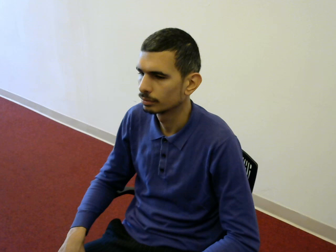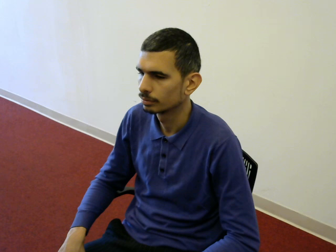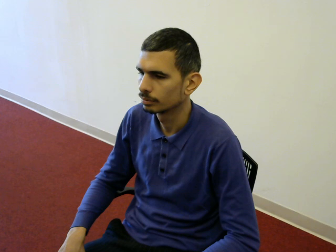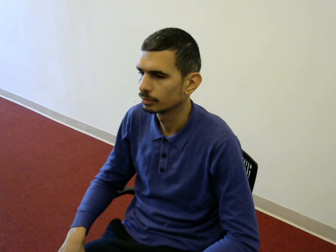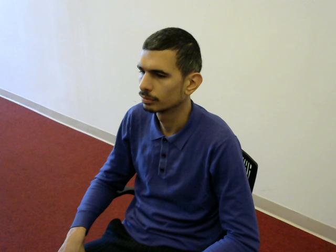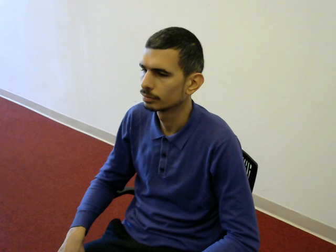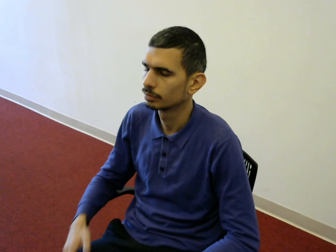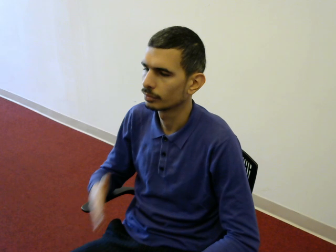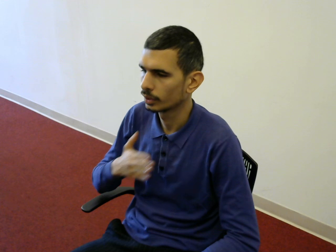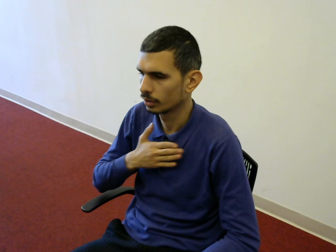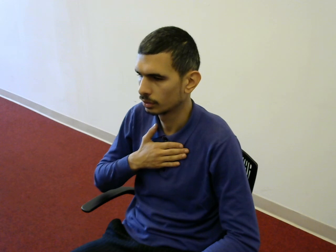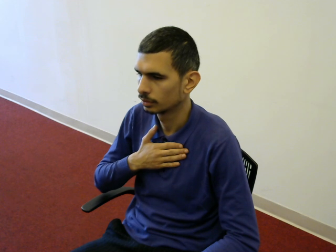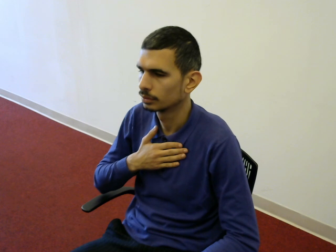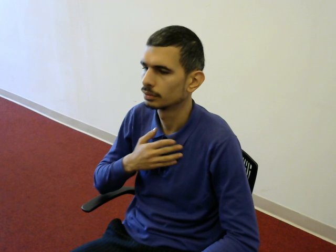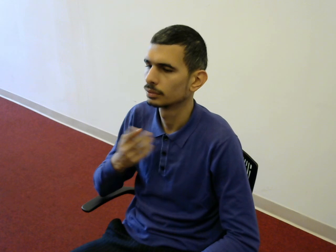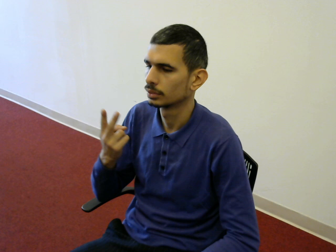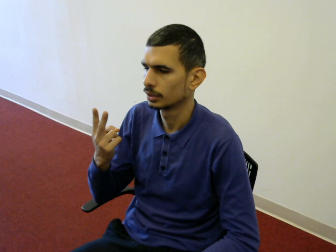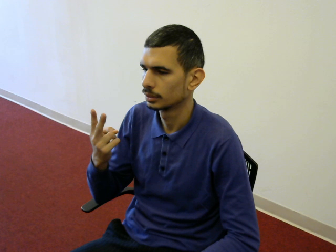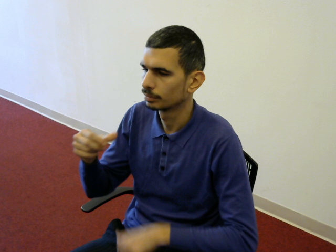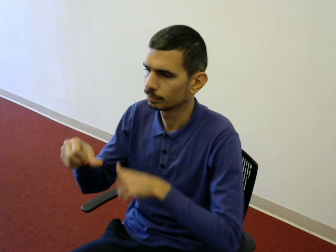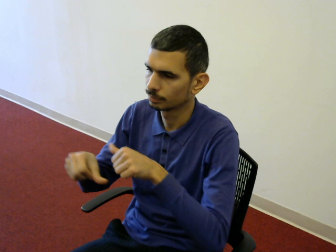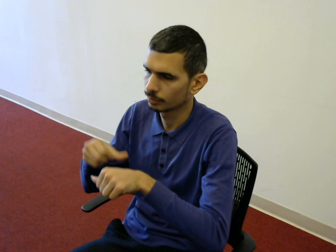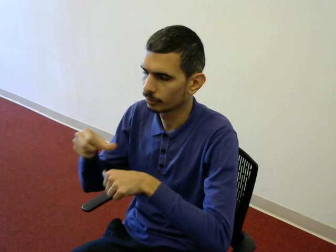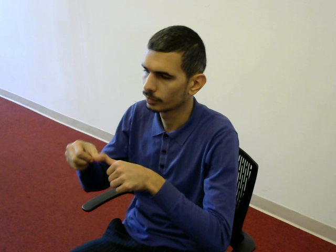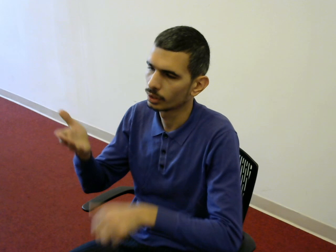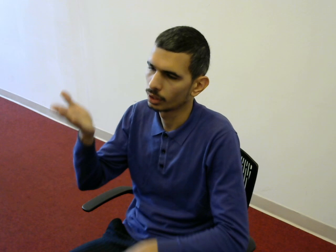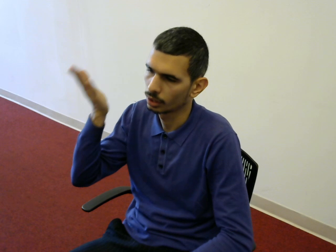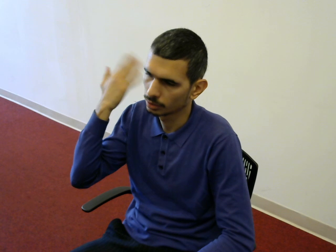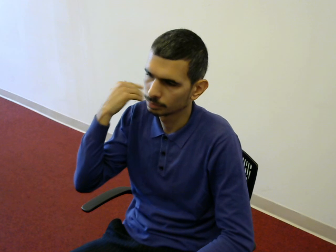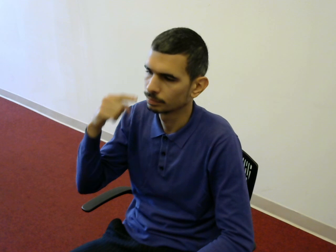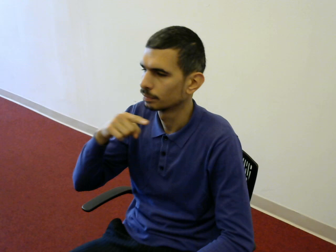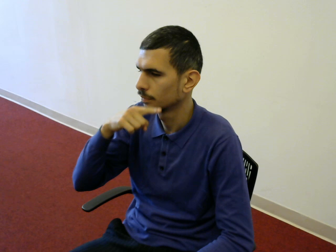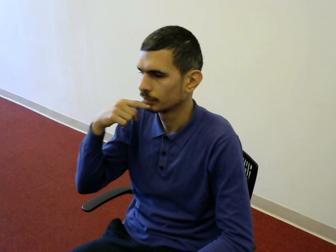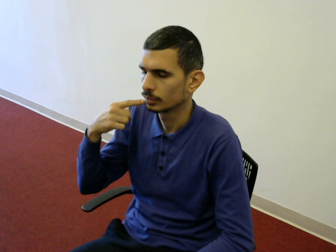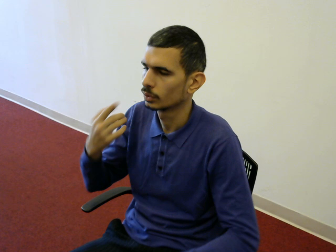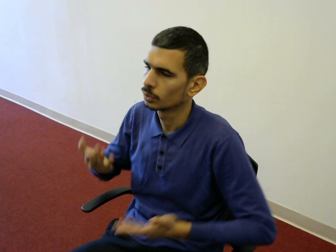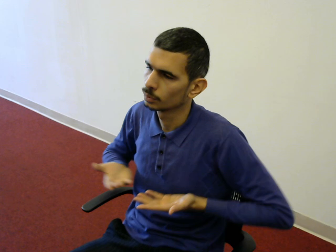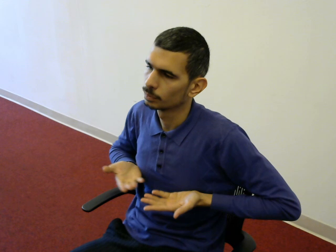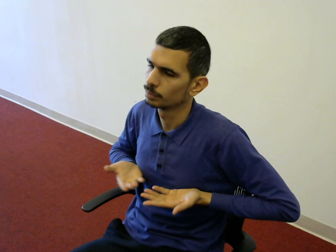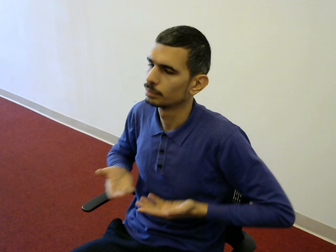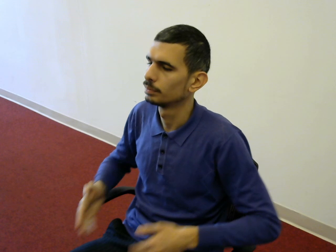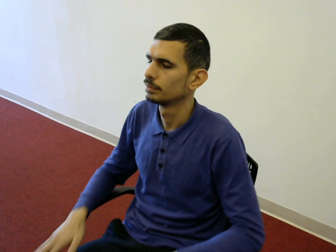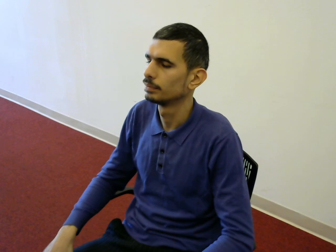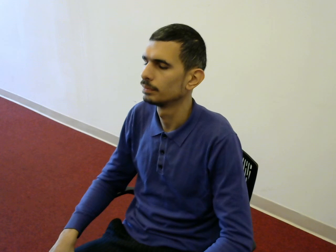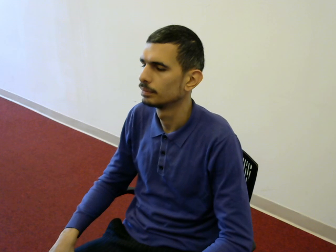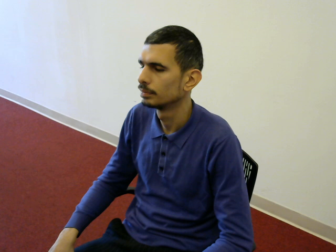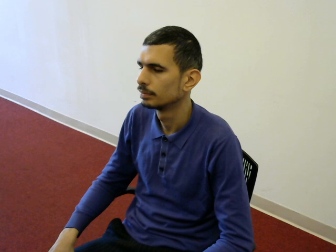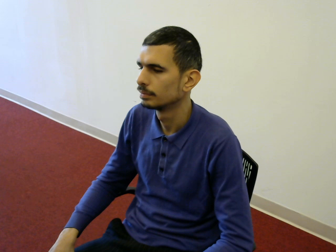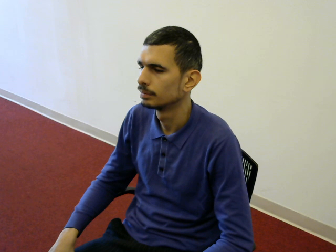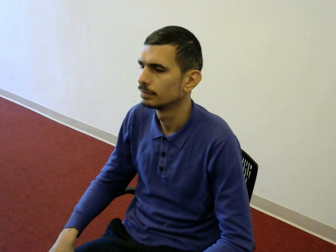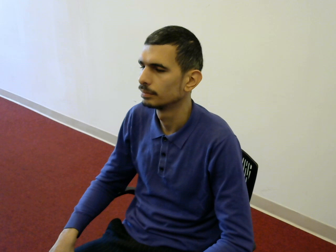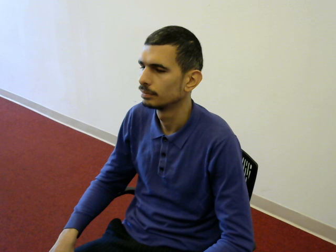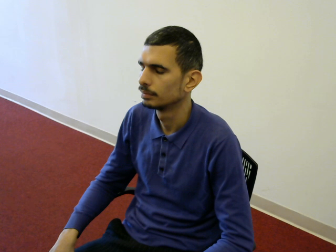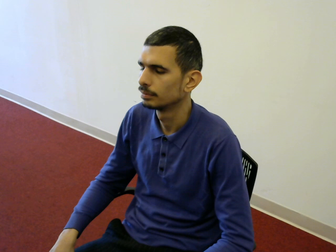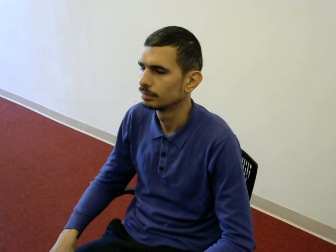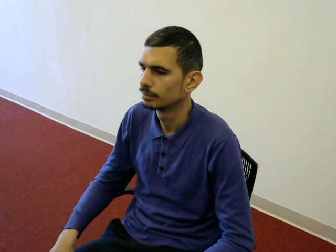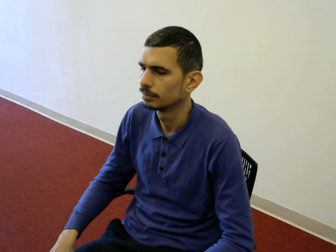Mən iki il öncə Rusiyada yaşayırdım